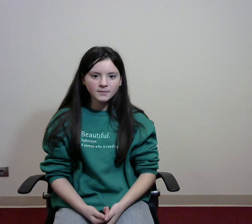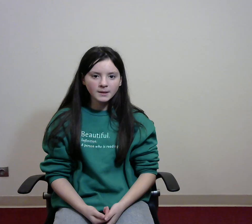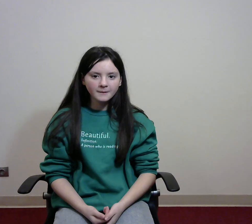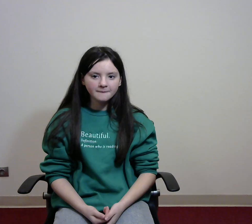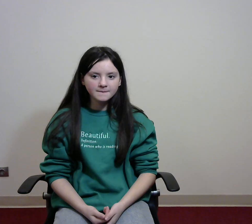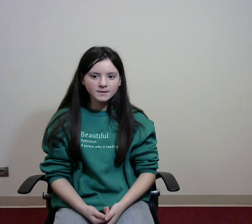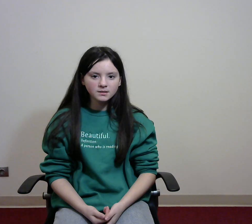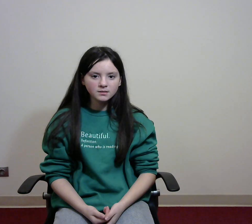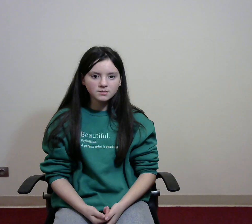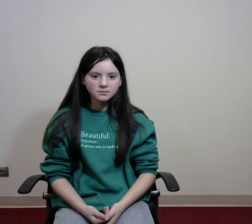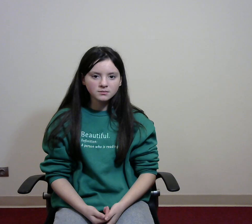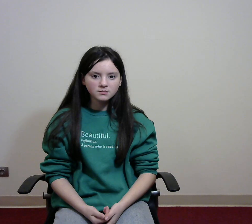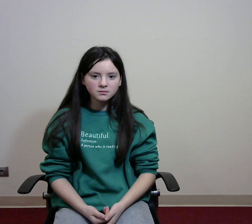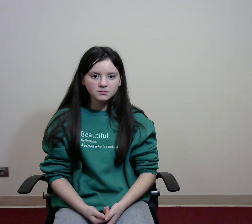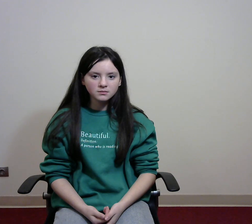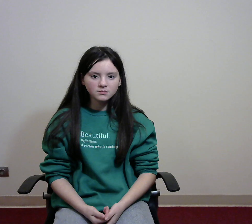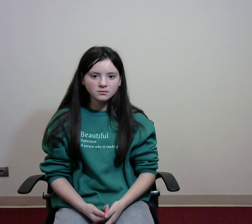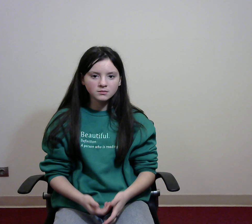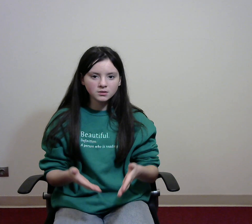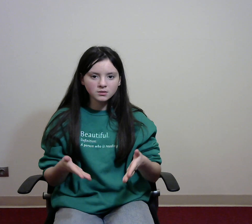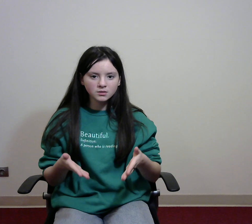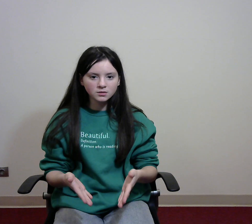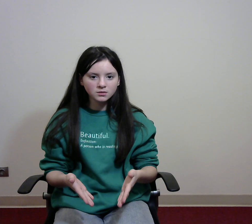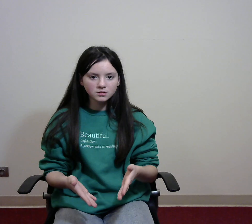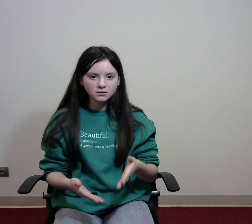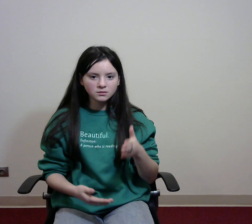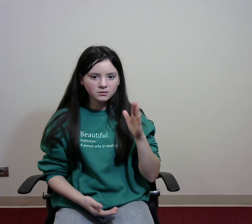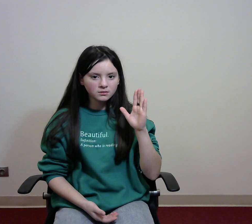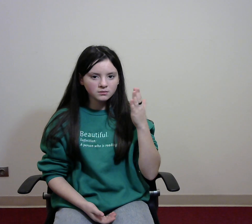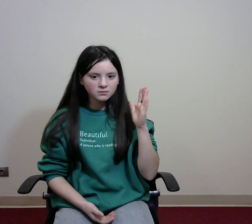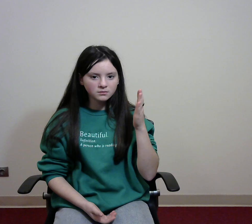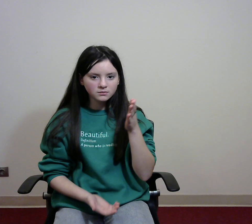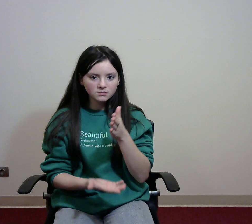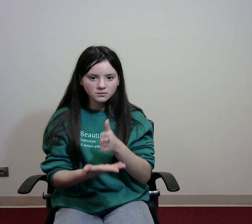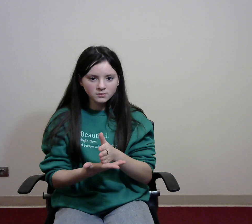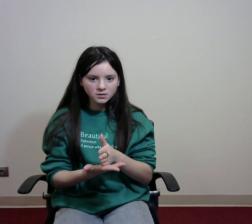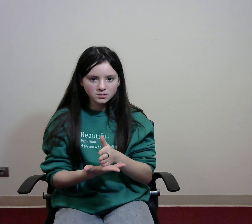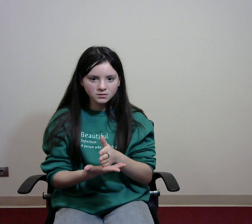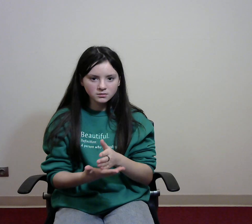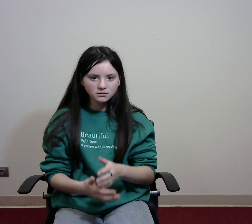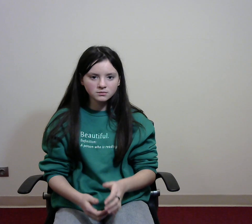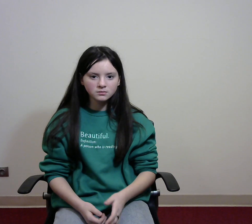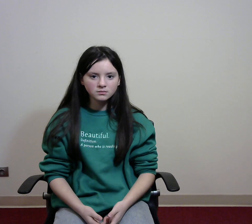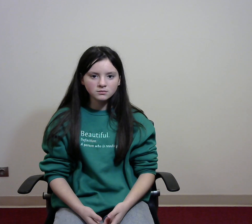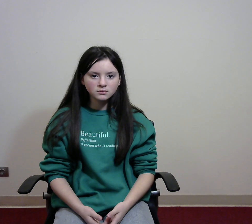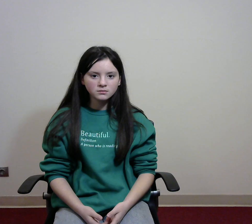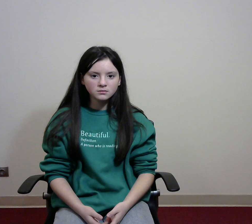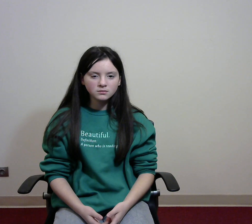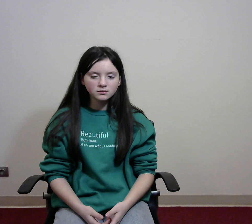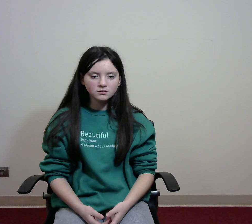Burda güzgü varmı?